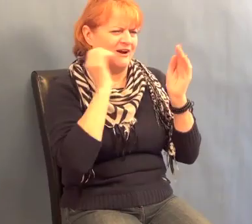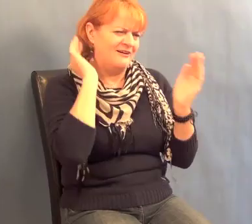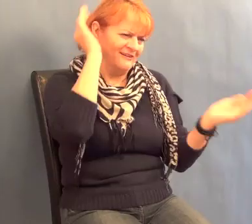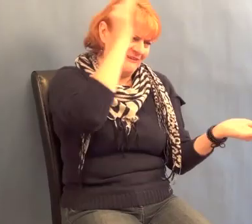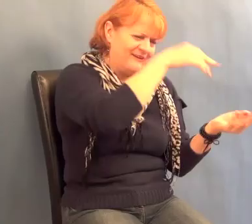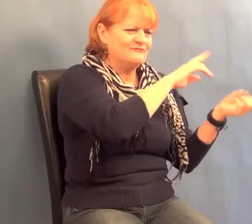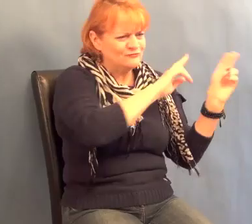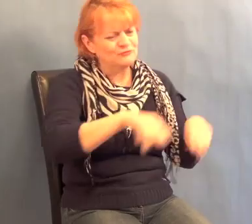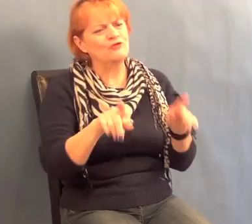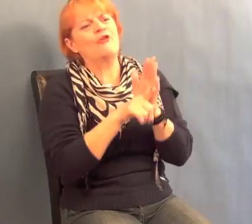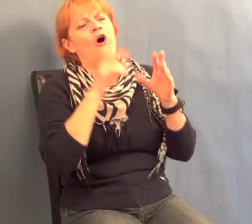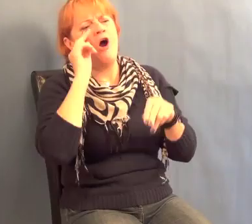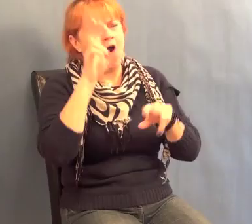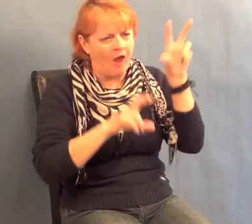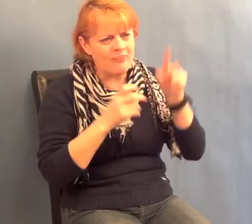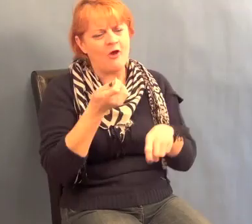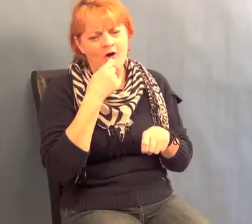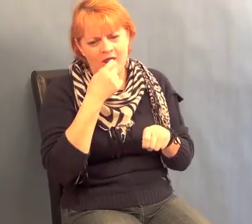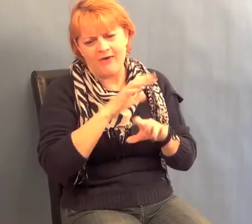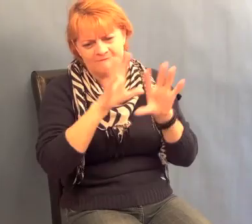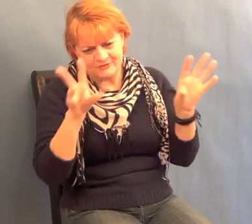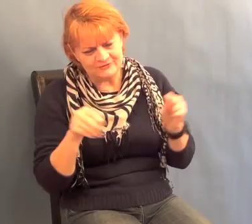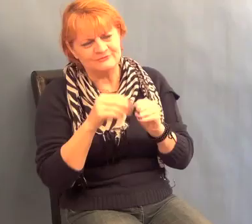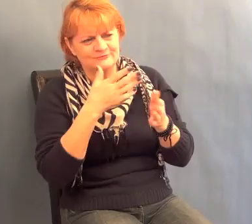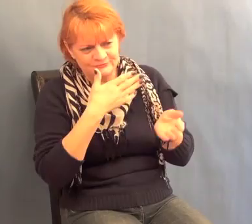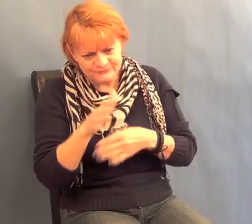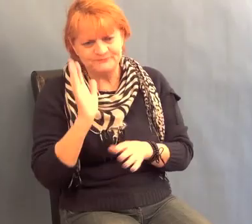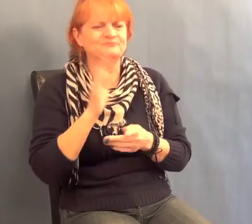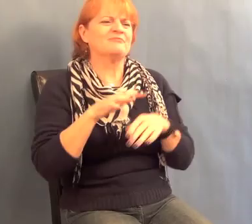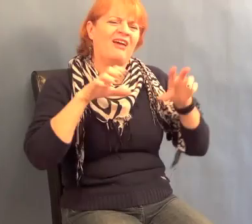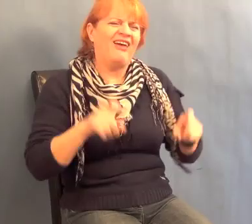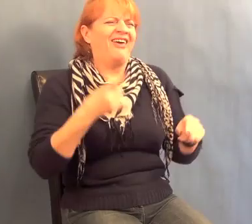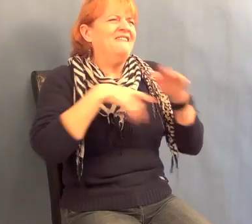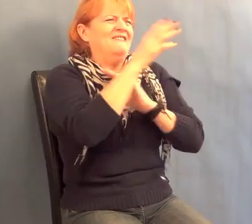Wrócili do hotelu, wrócili na gotową kolację, siedzą i jedzą, nie chcą wcześniej iść spać.